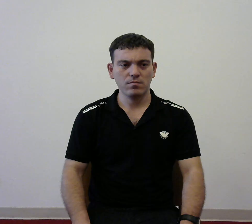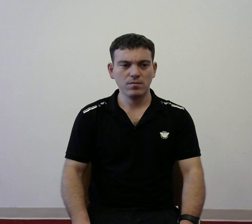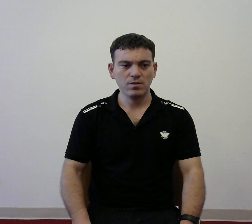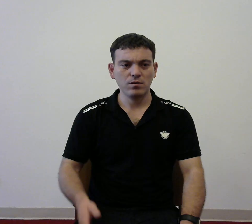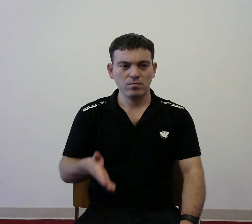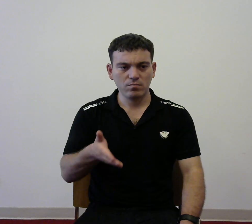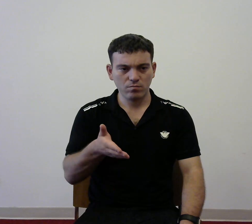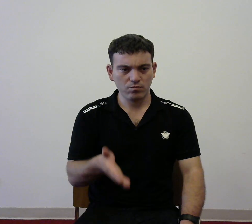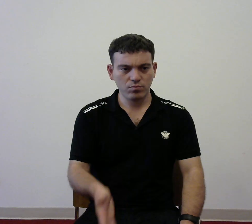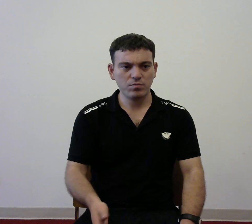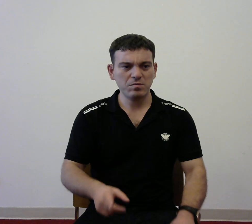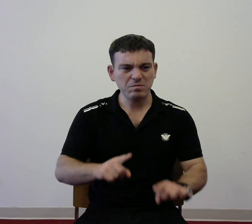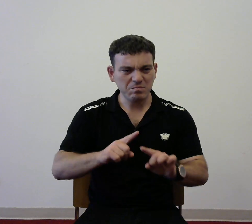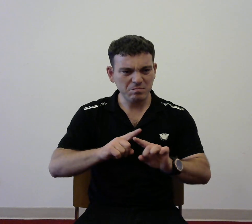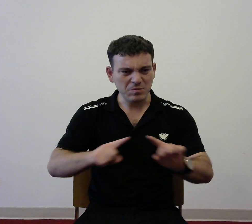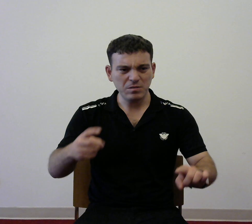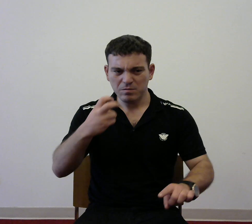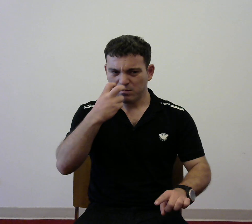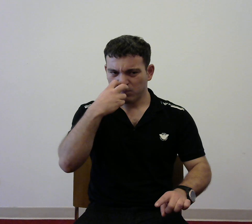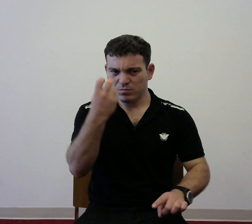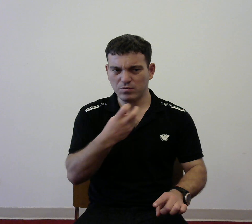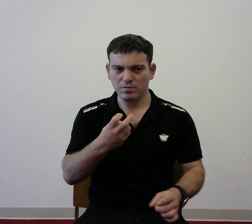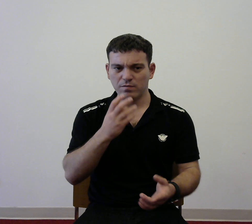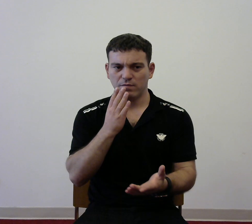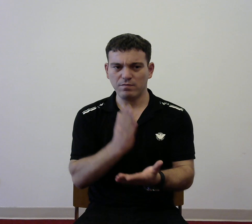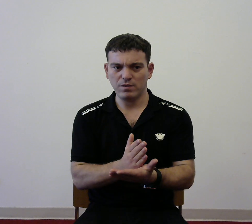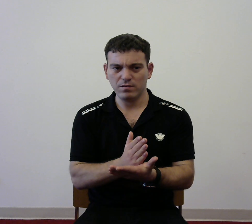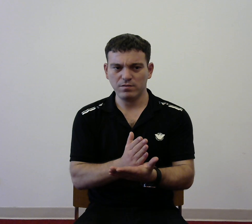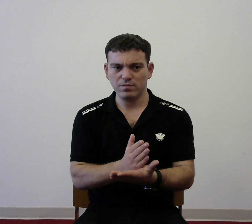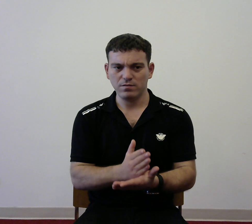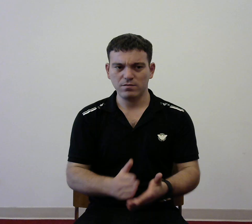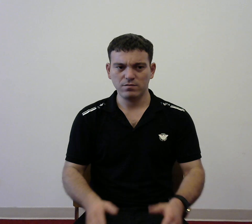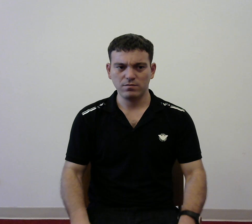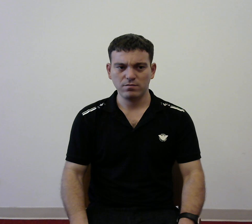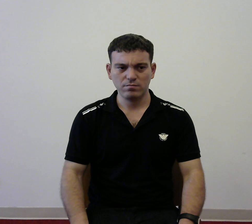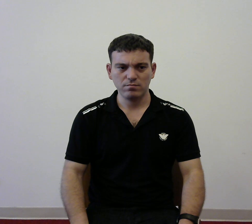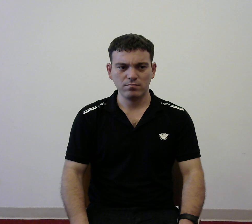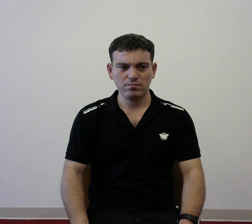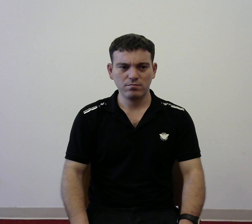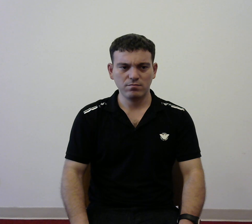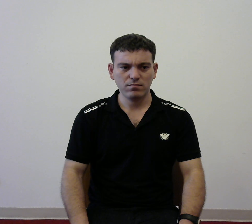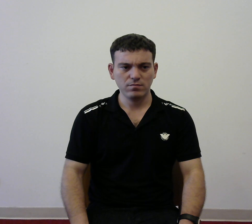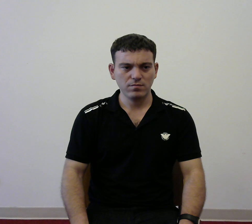Burda qəribə qoxu var